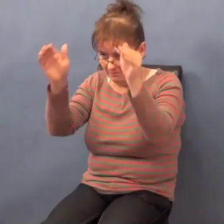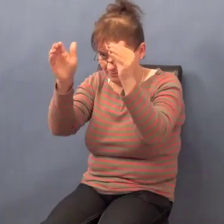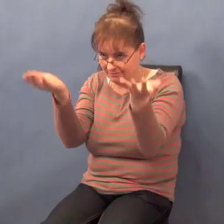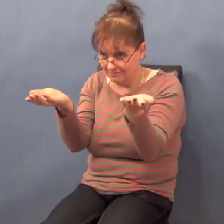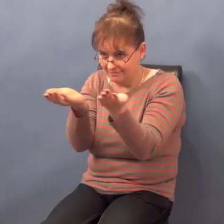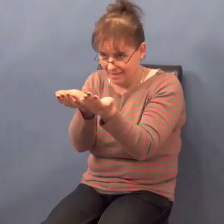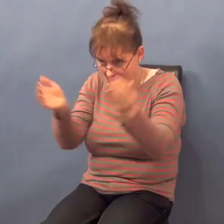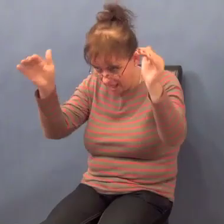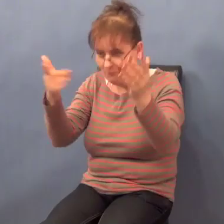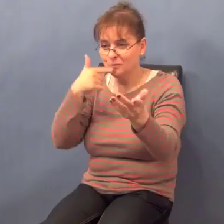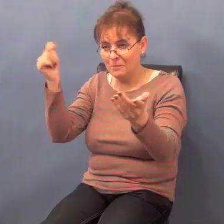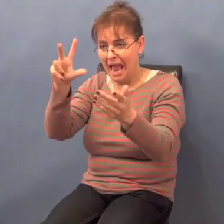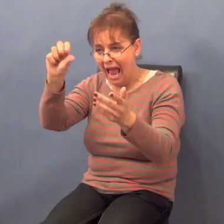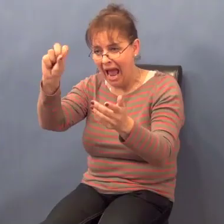Pojemnik?